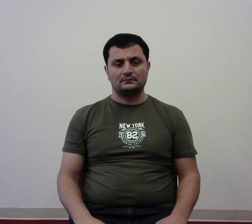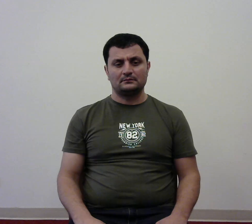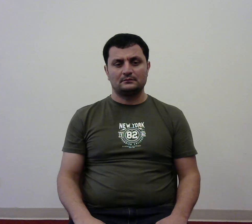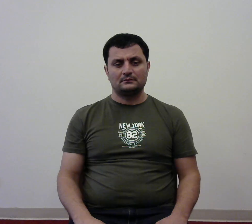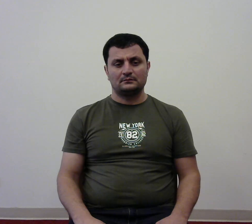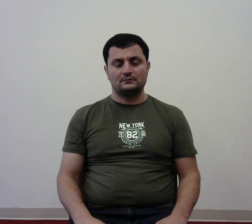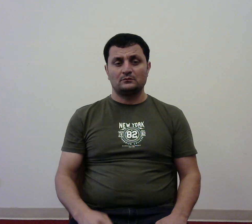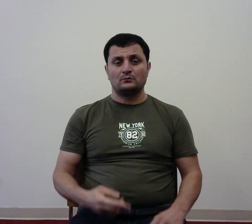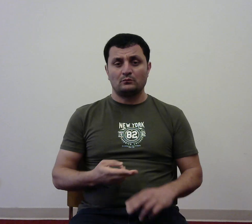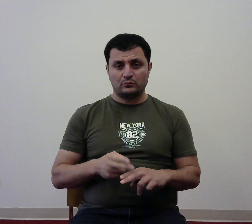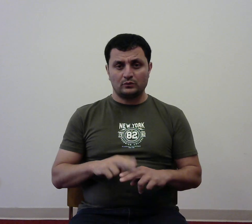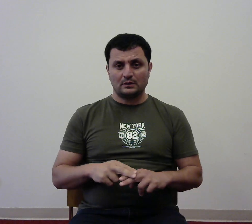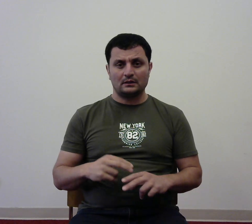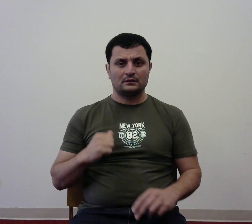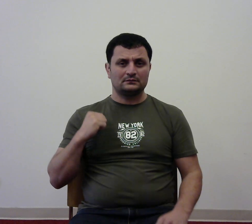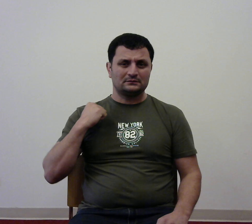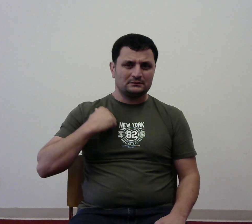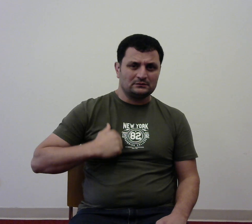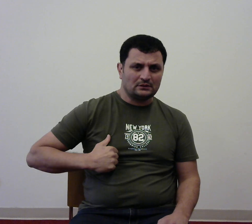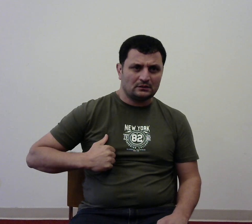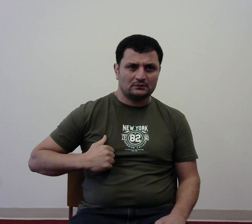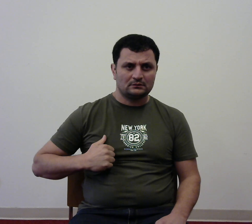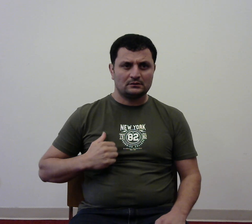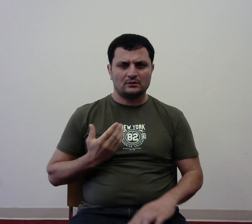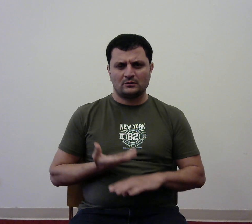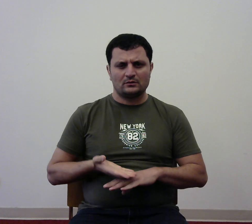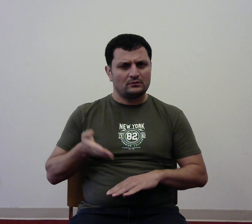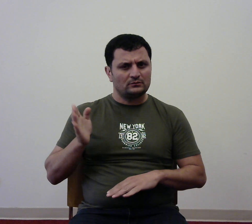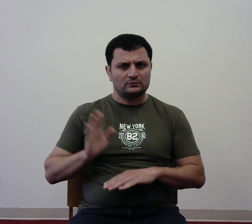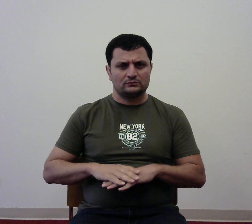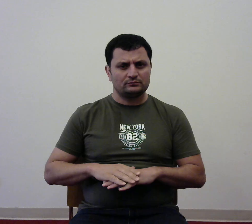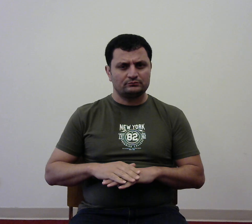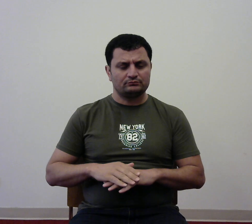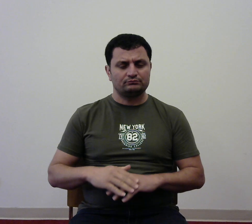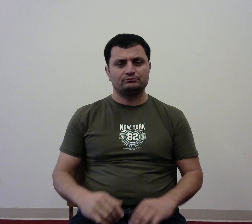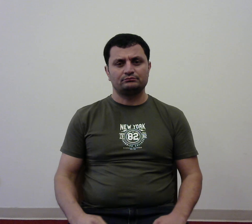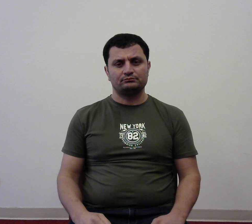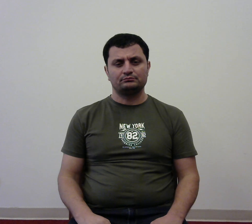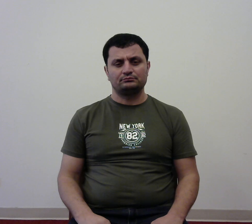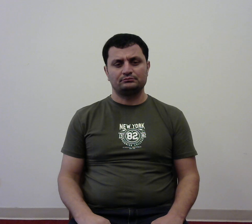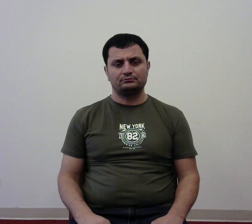Bu çanta ağırdır